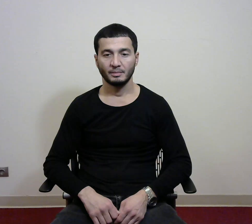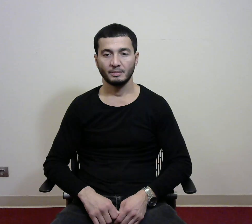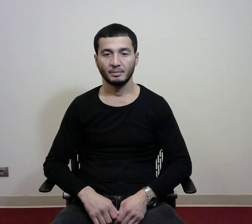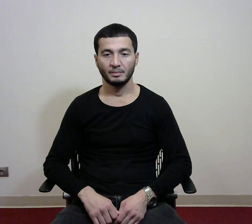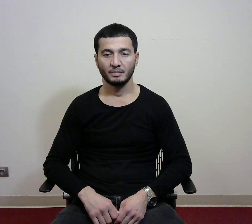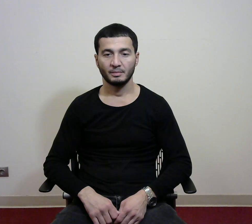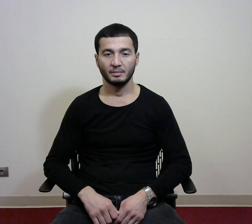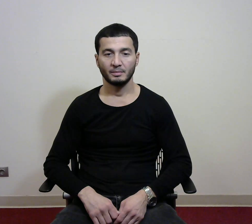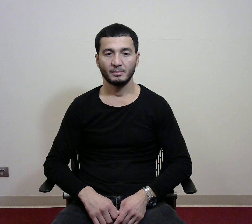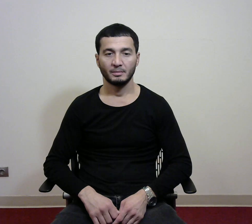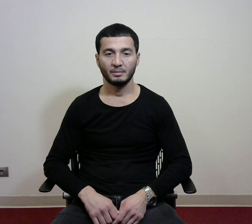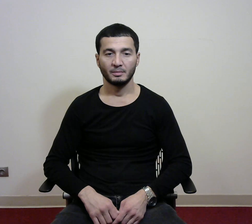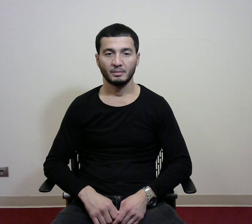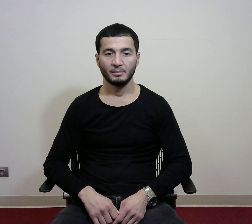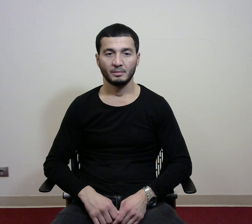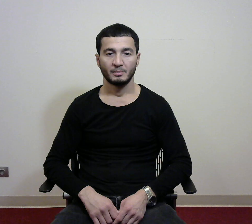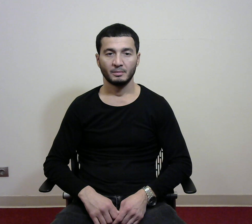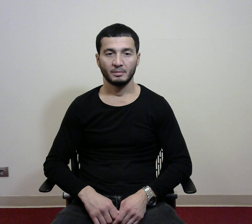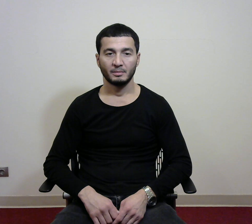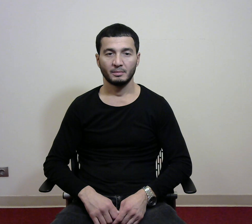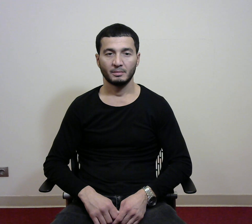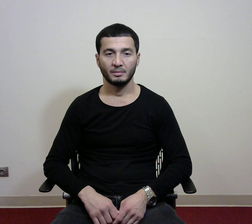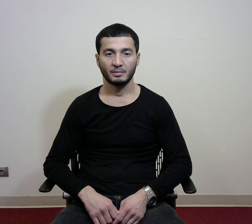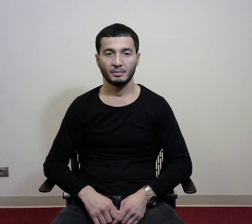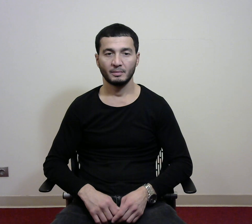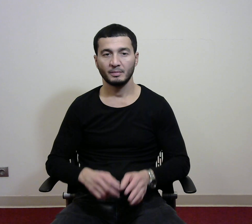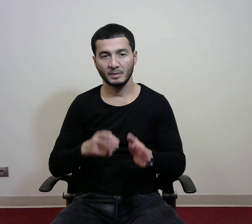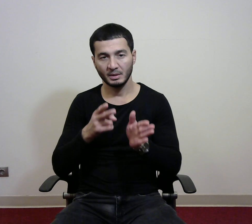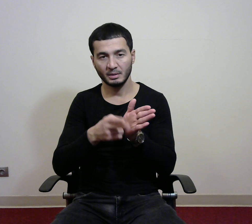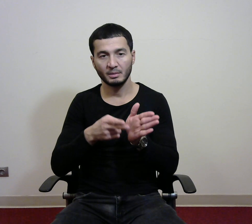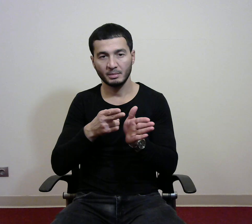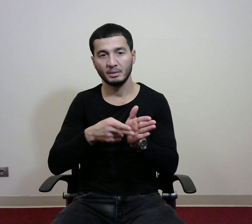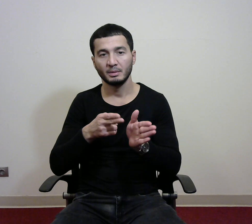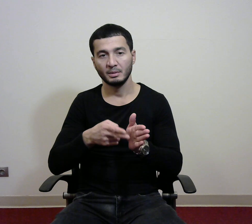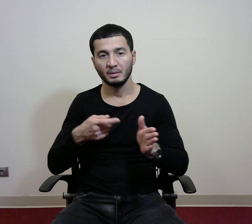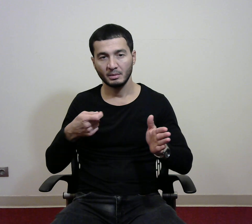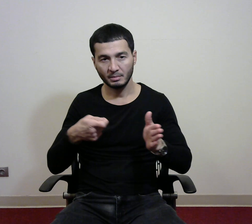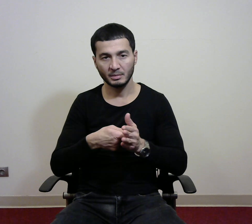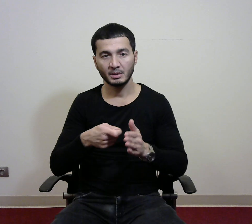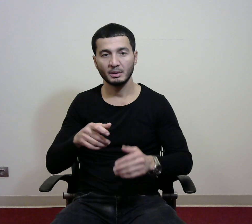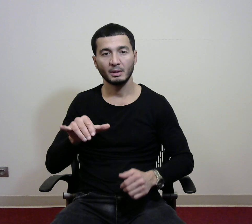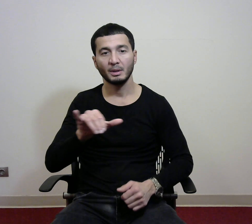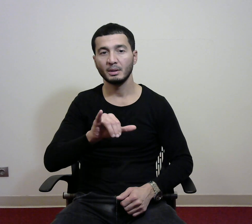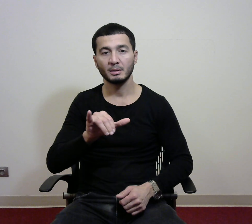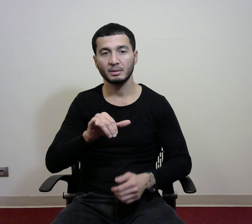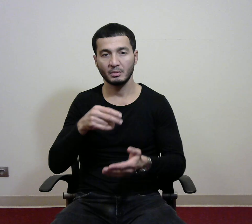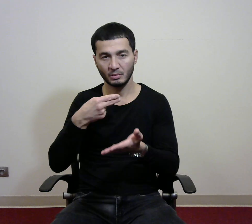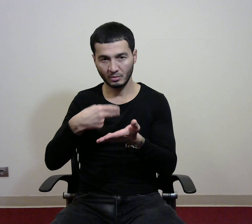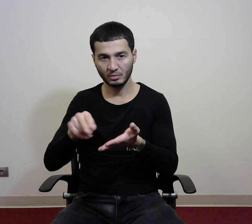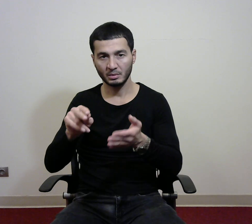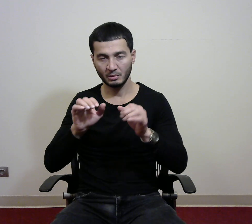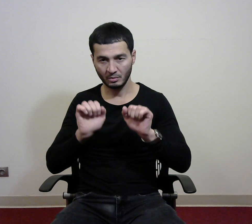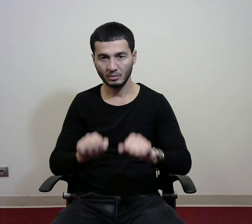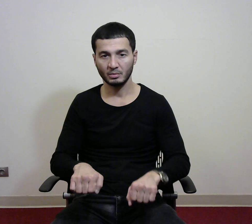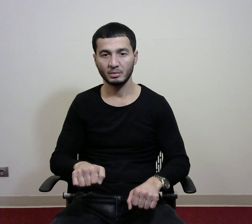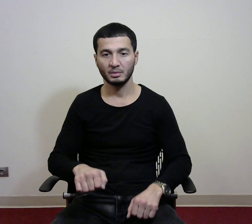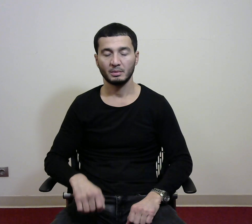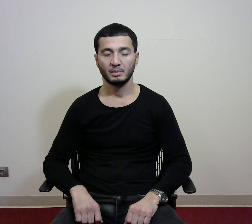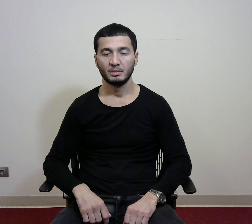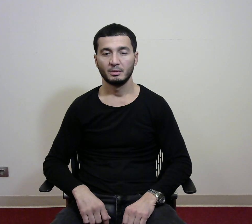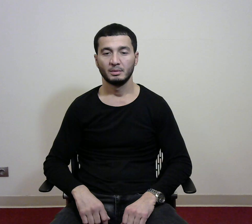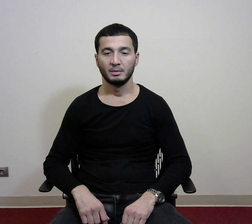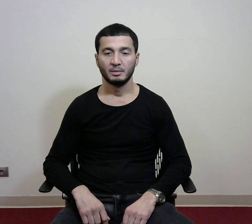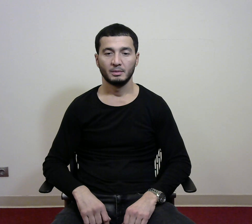Qatar biletini haradan almaq olar?